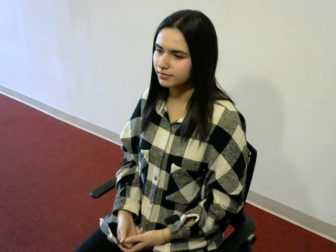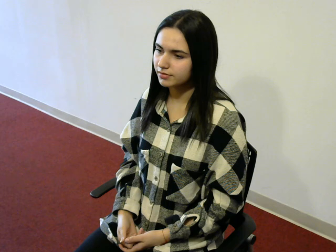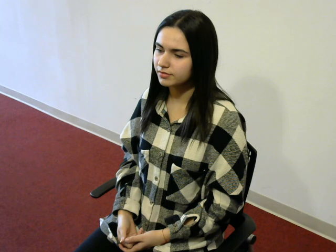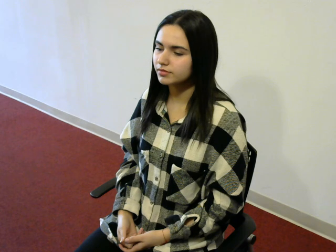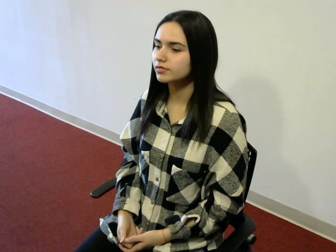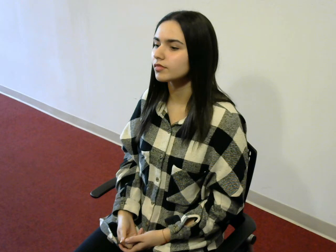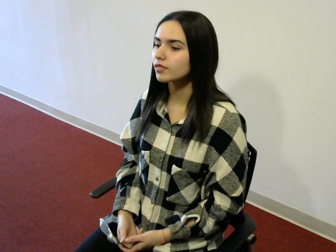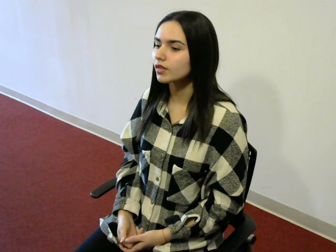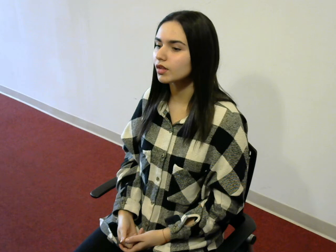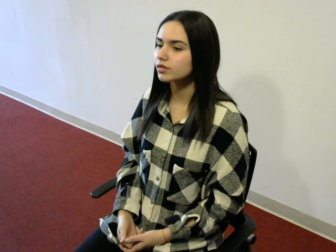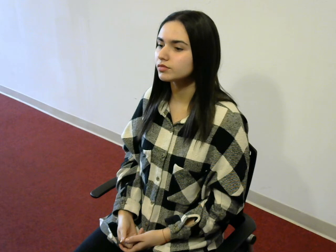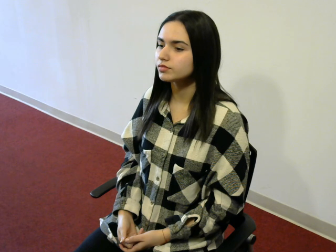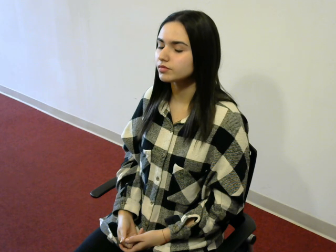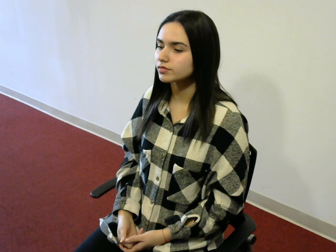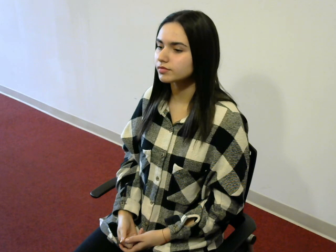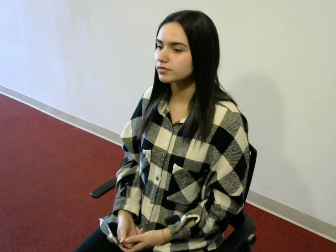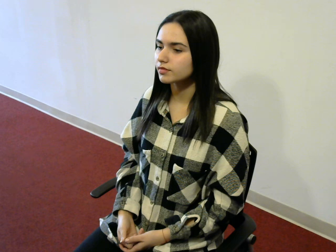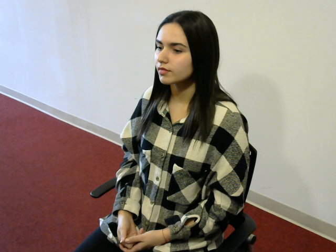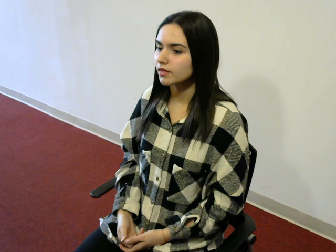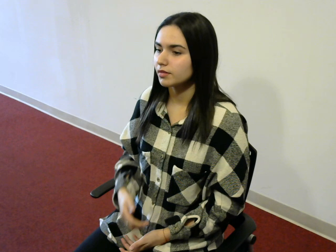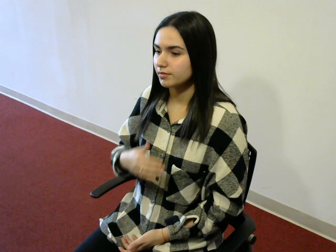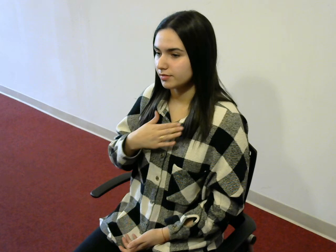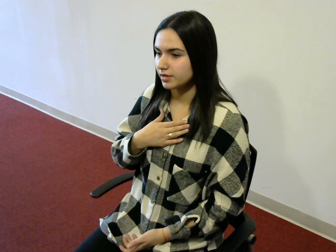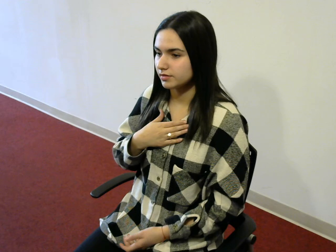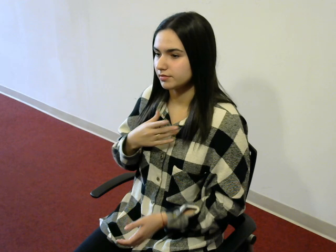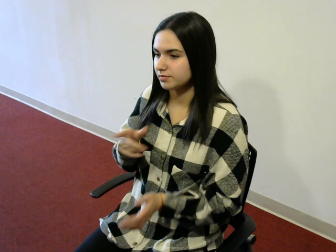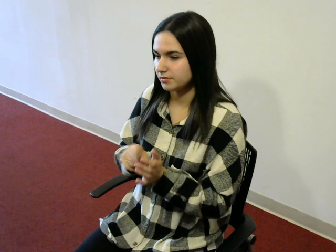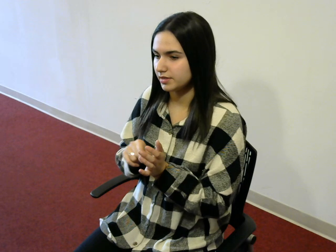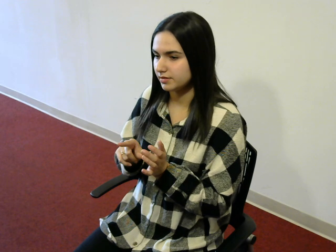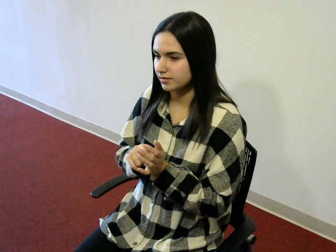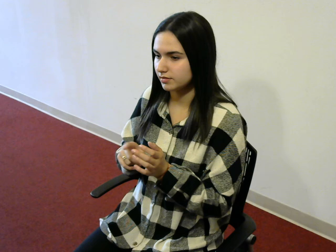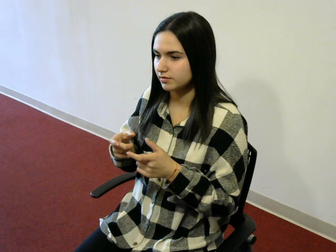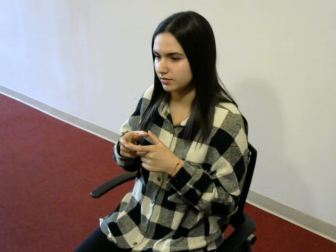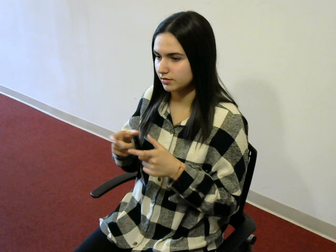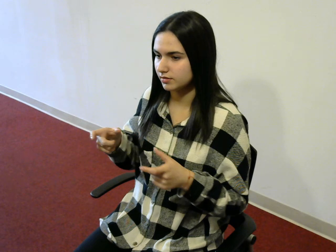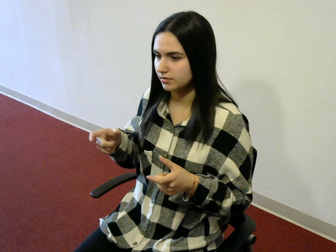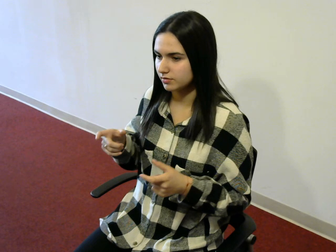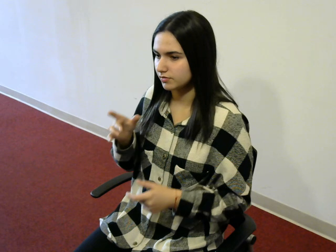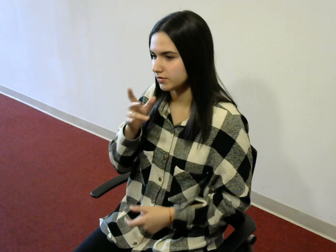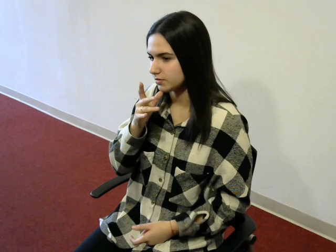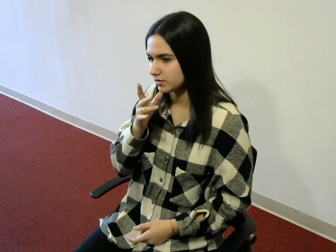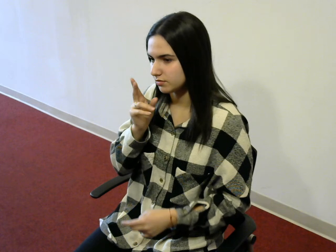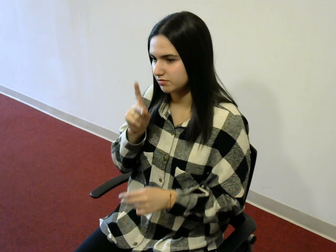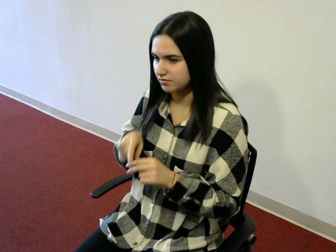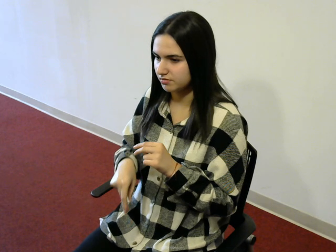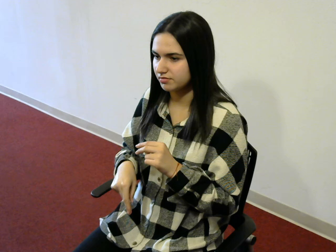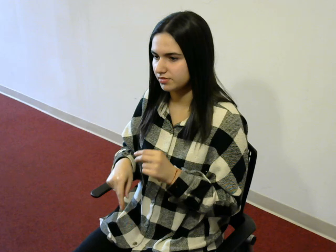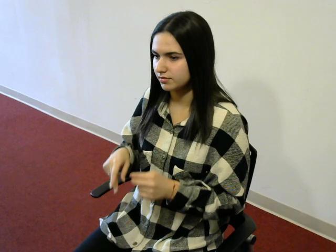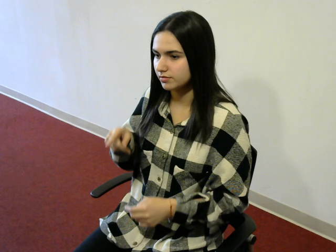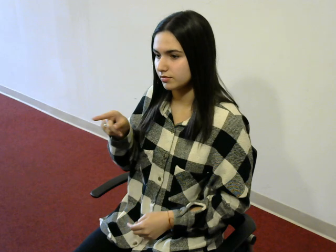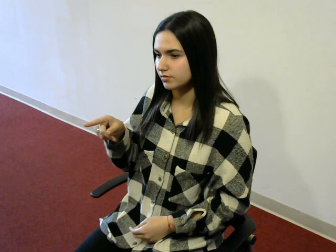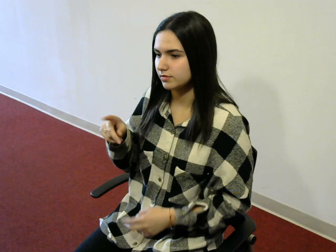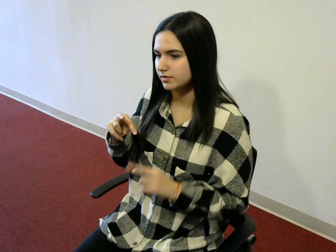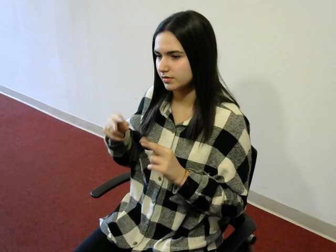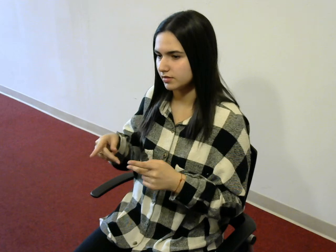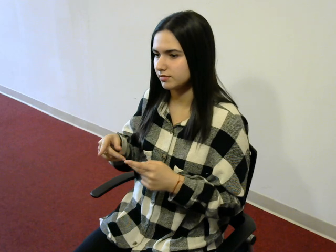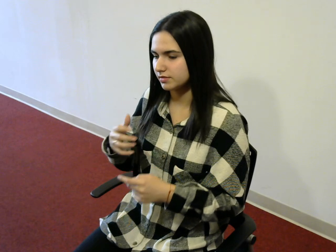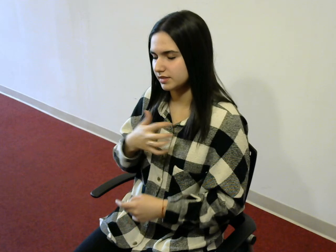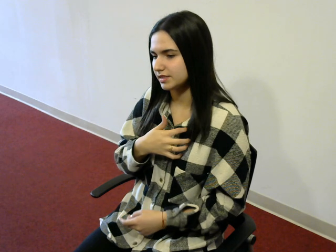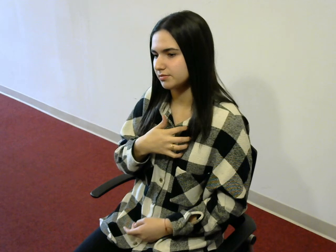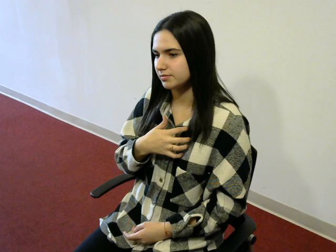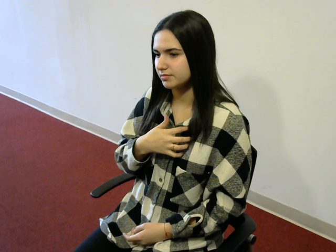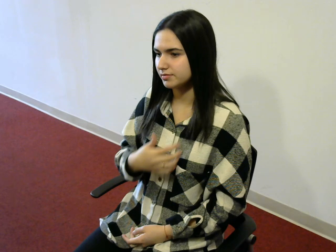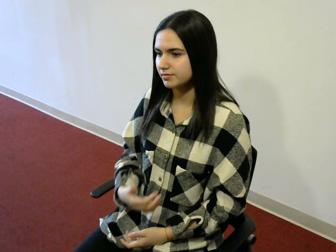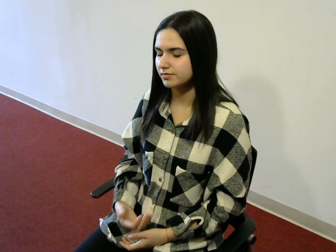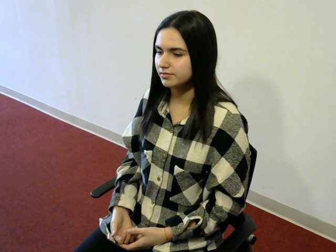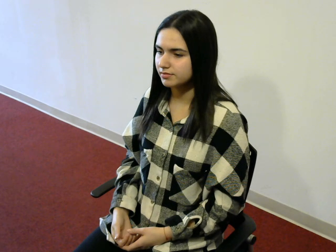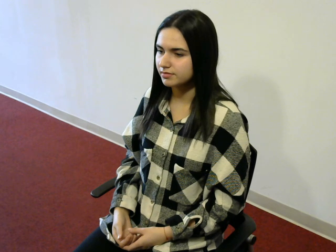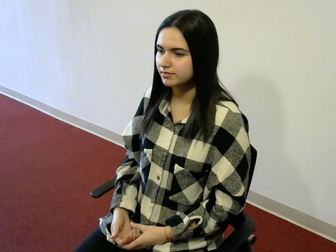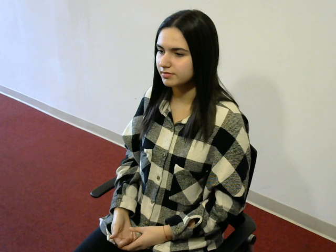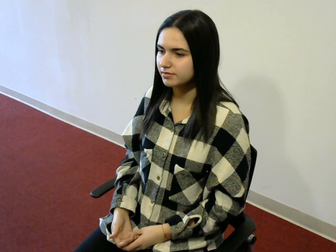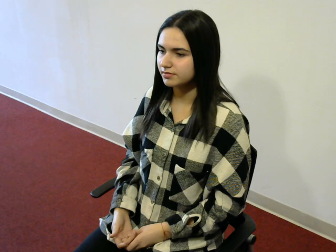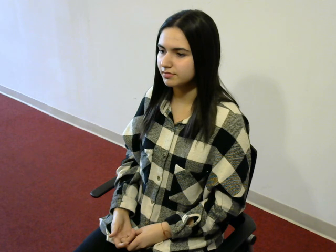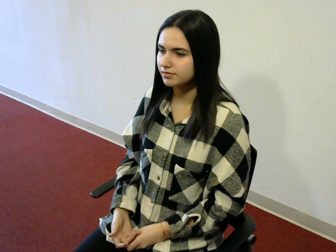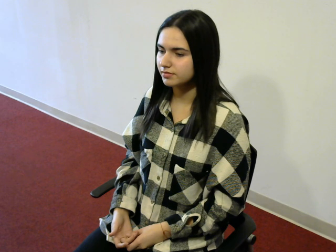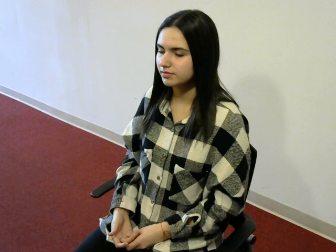Mənim pensiya kartımın müddəti bitib, onu dəyişmək istəyirəm